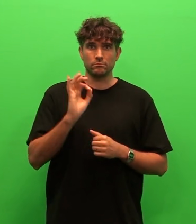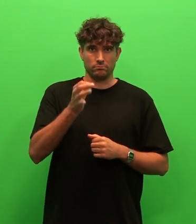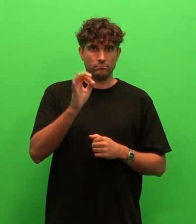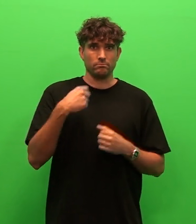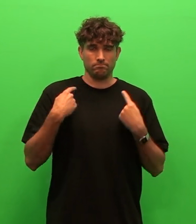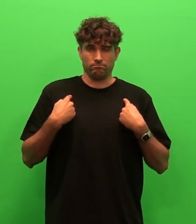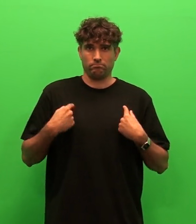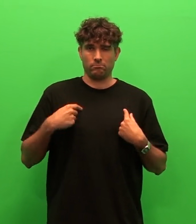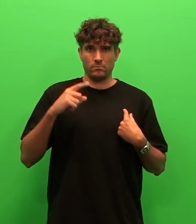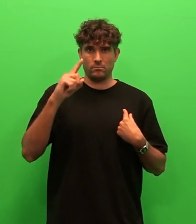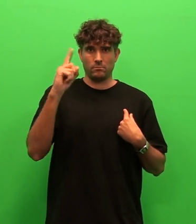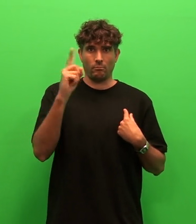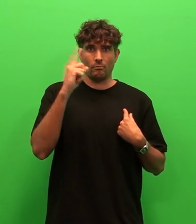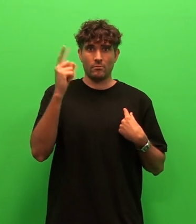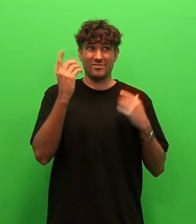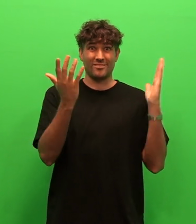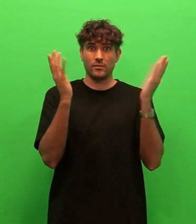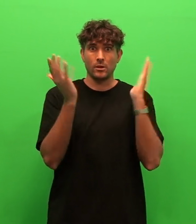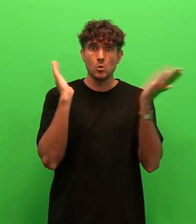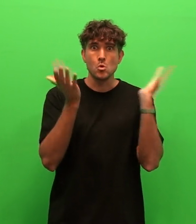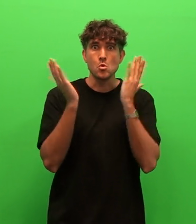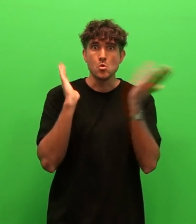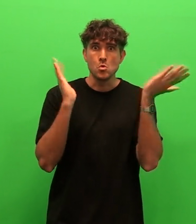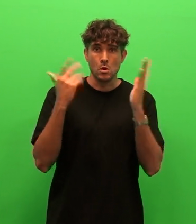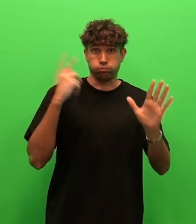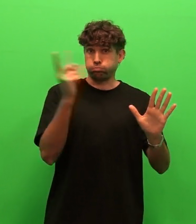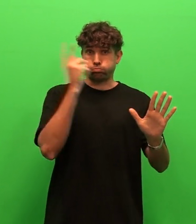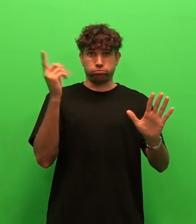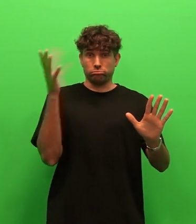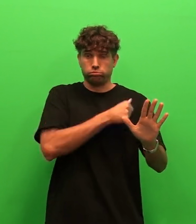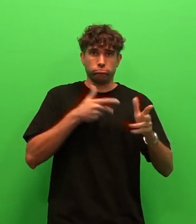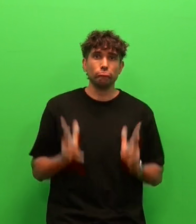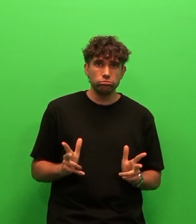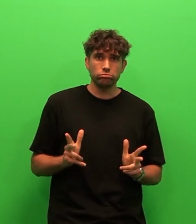Sí, sí, sento que estic marejat, les parets es mouen i quan estic molt marejat, no puc més i sec.